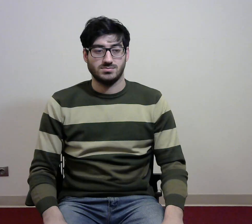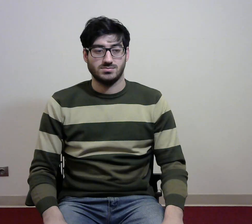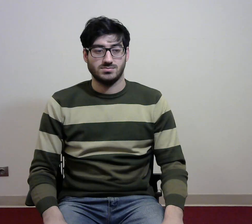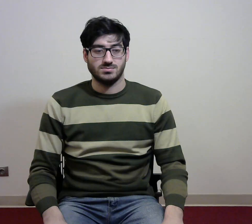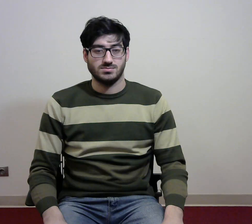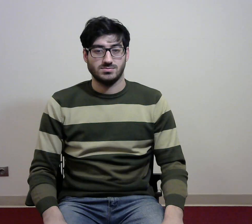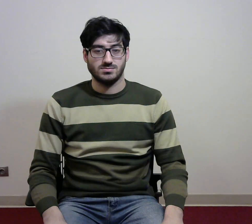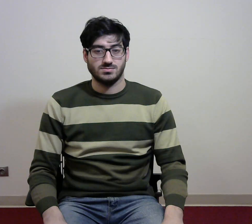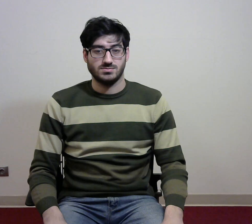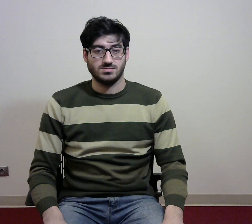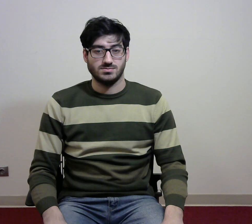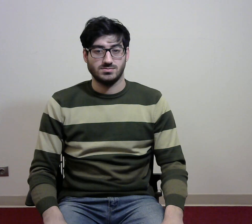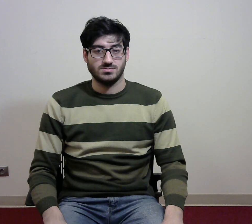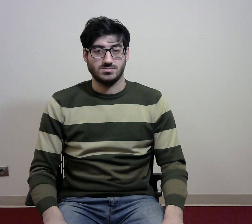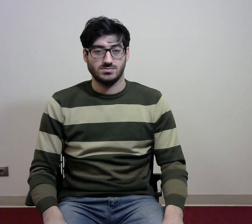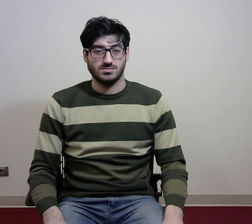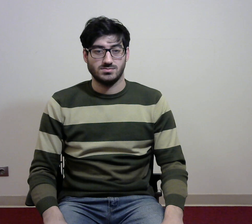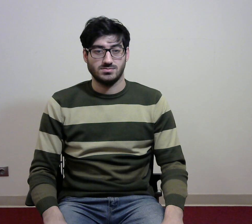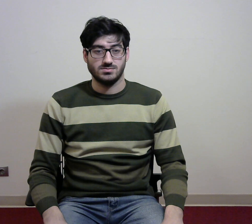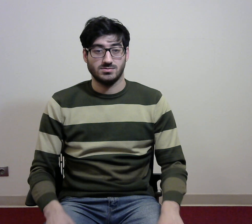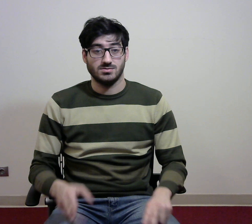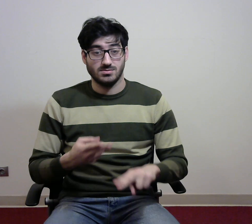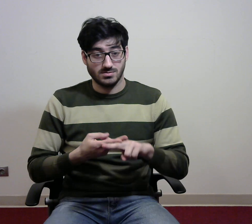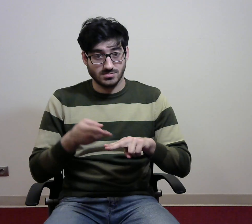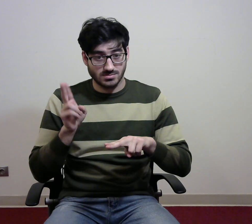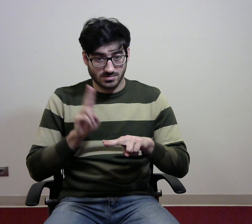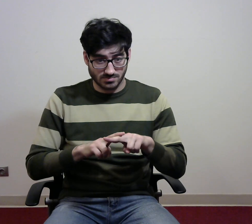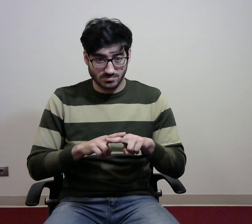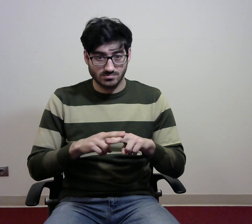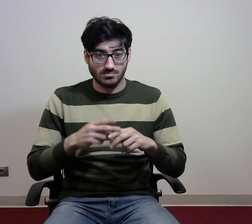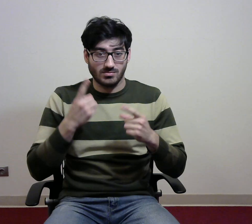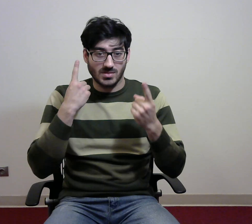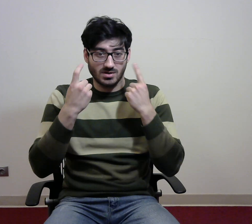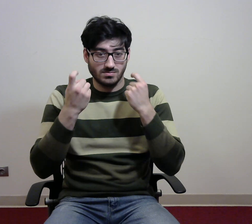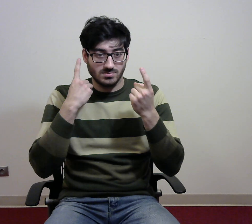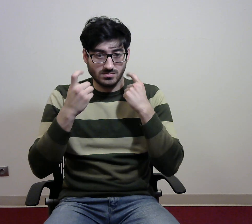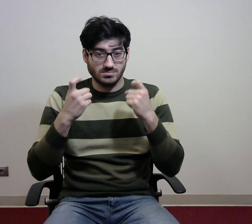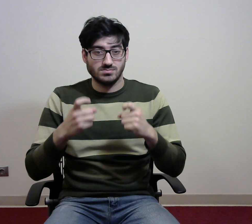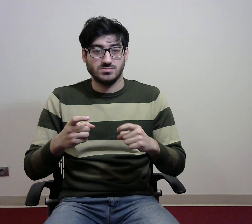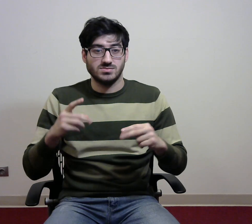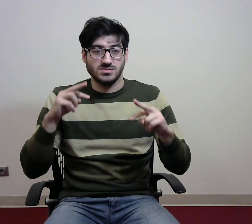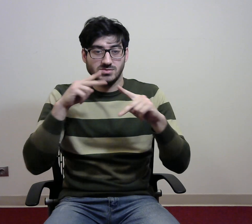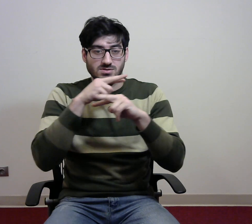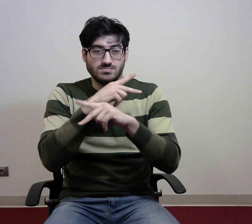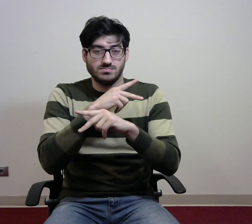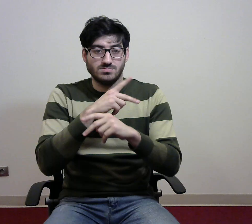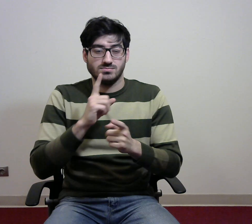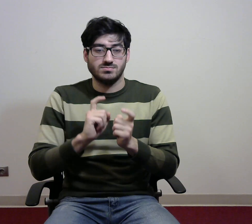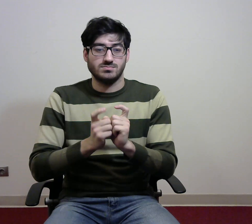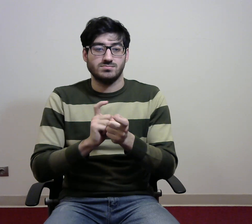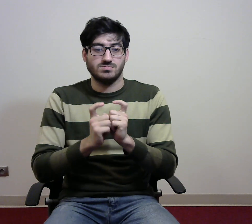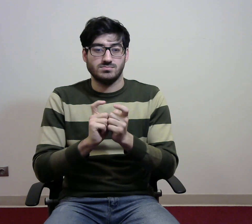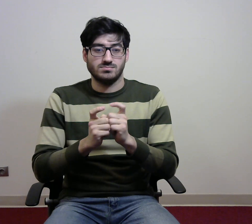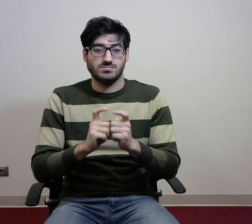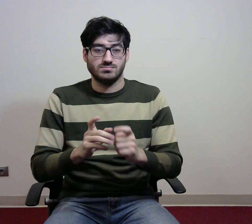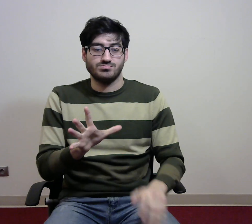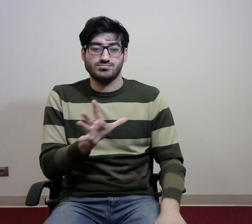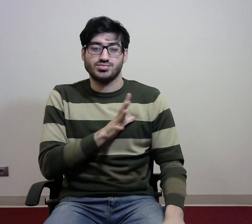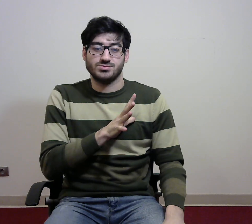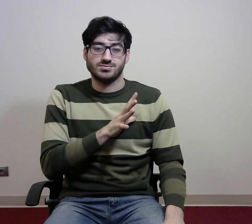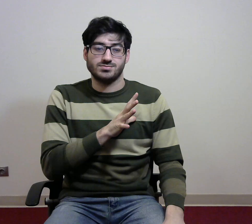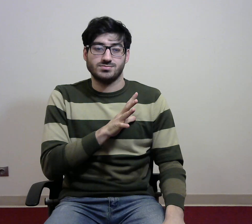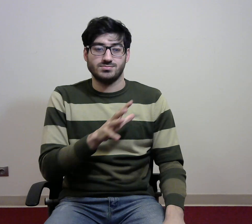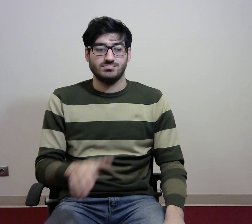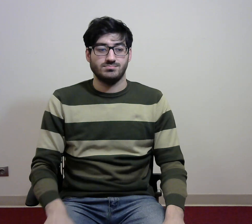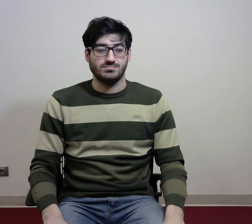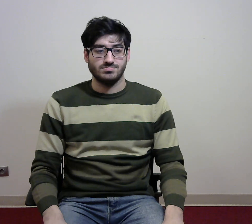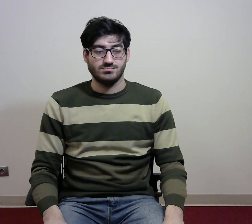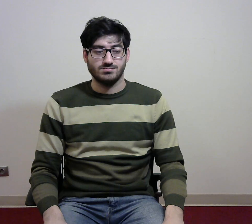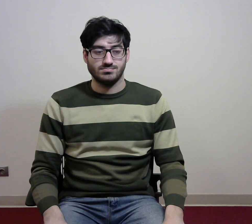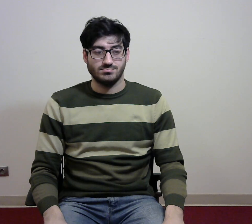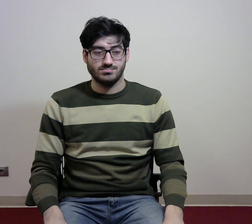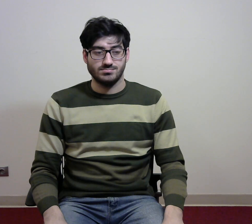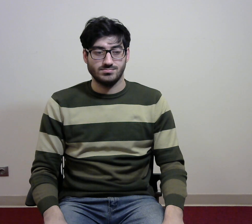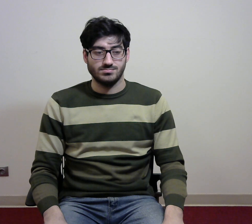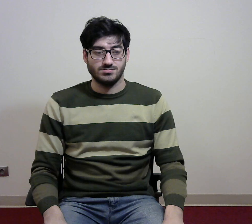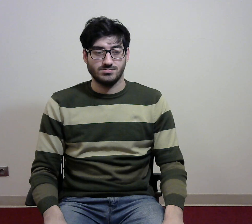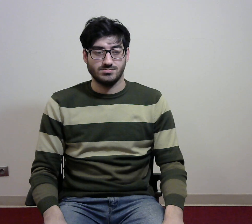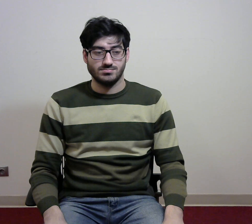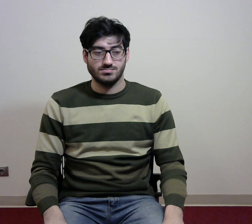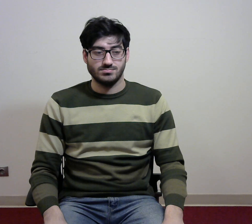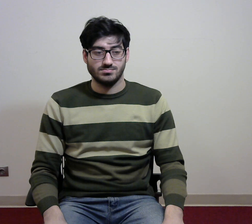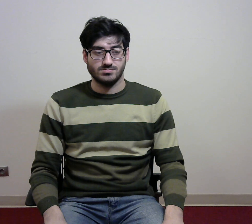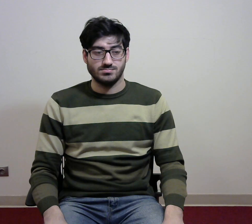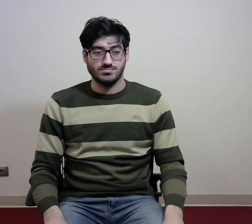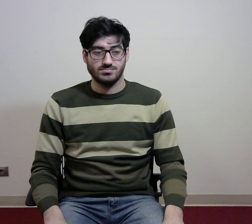Bu məlumat səhv tərcümə olunub